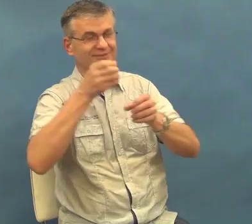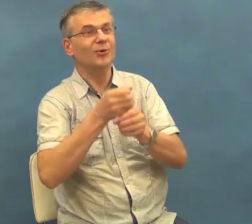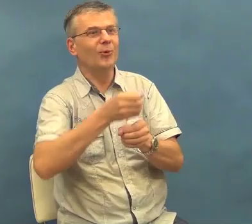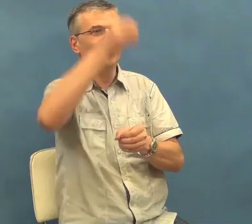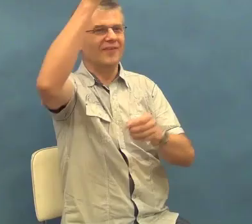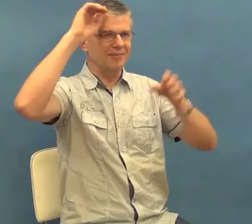Do tej rury pada deszcz.